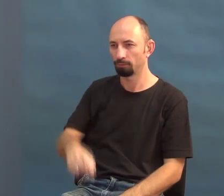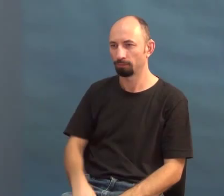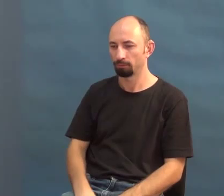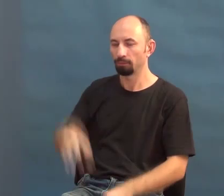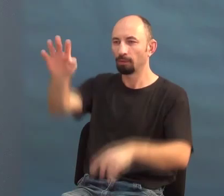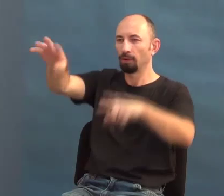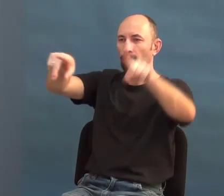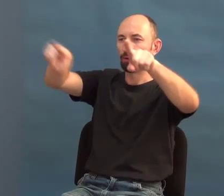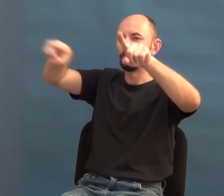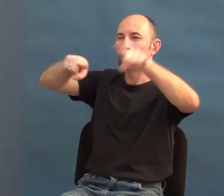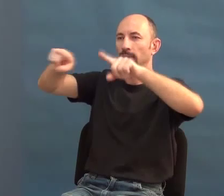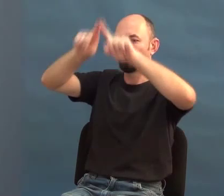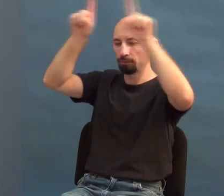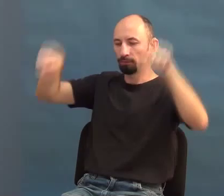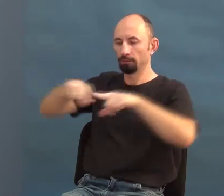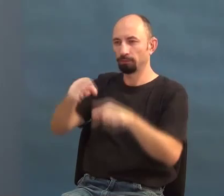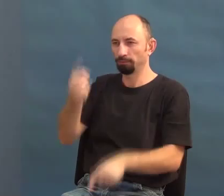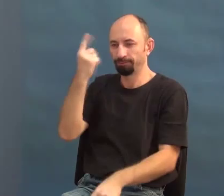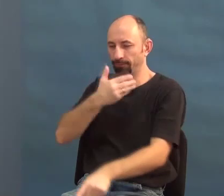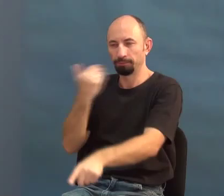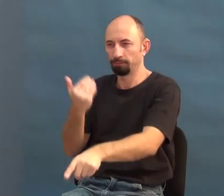Jeśli chodzi o ten okrągły znak, to nie ma czegoś takiego.